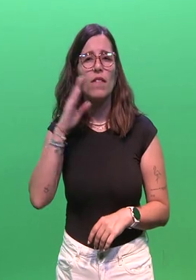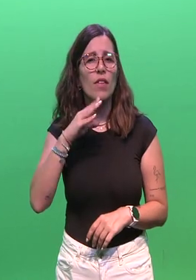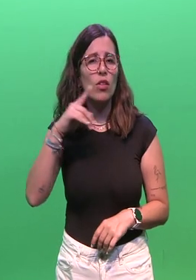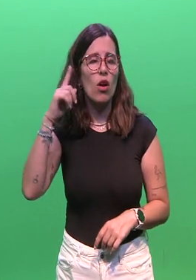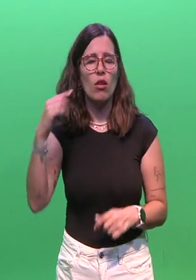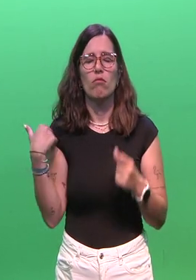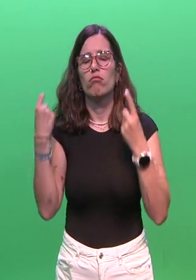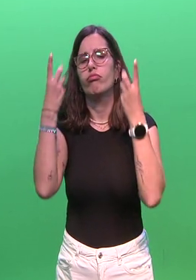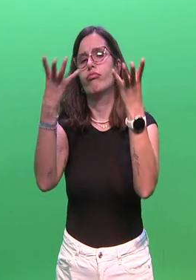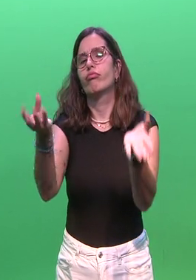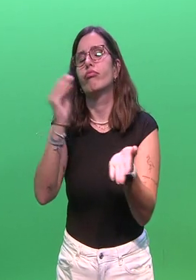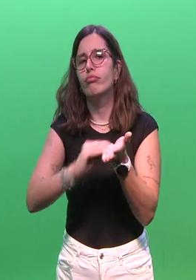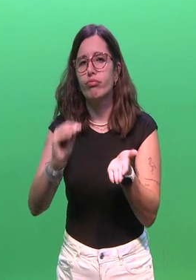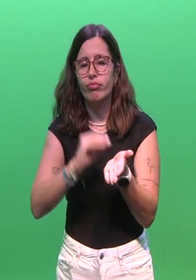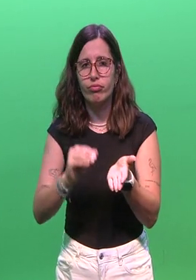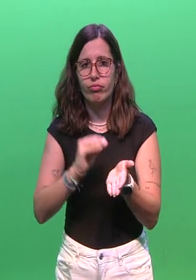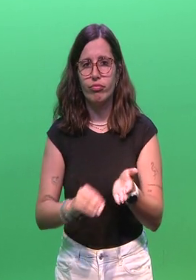He tingut moltes vegades infecció a l'orella.